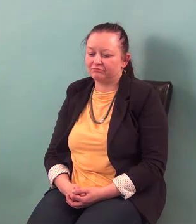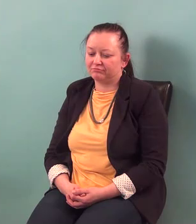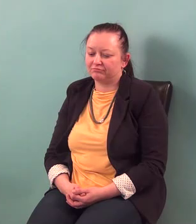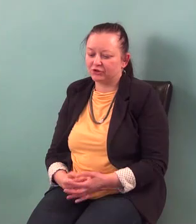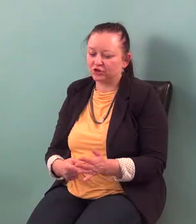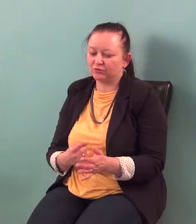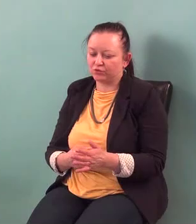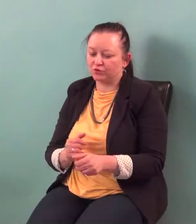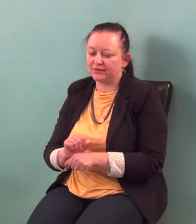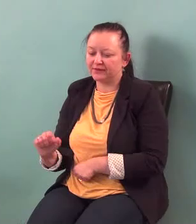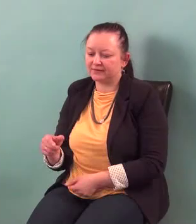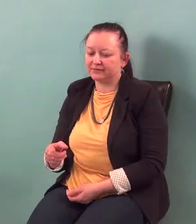Często to jest.